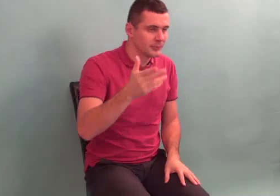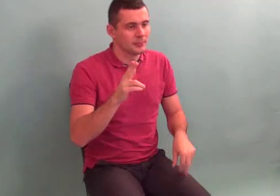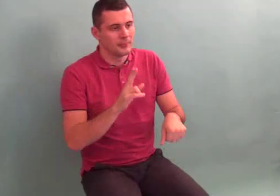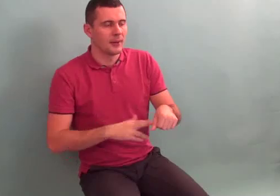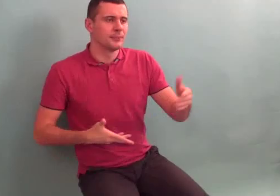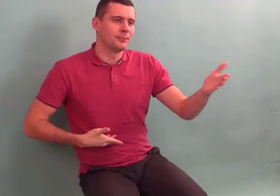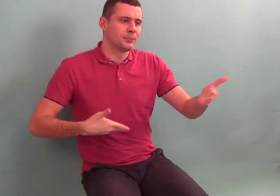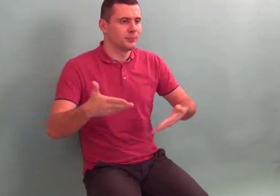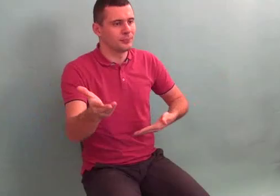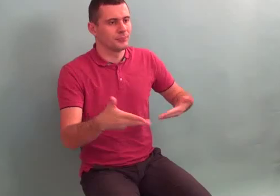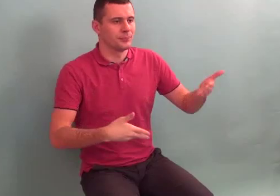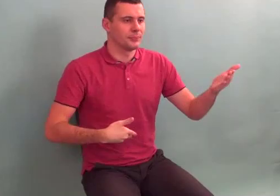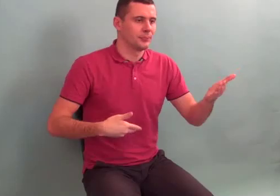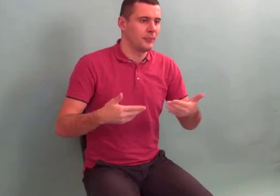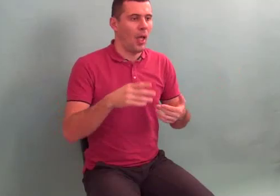Policjant idzie powoli.